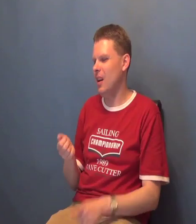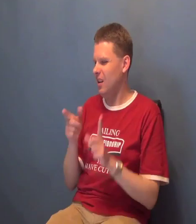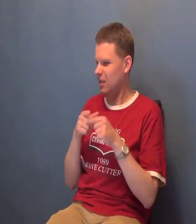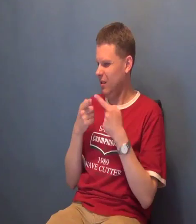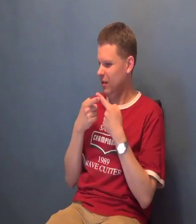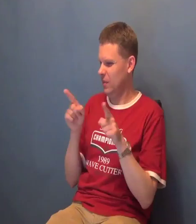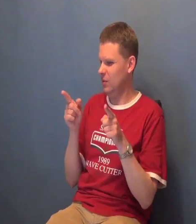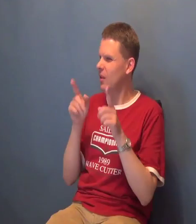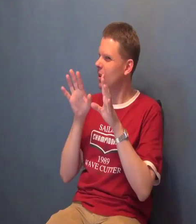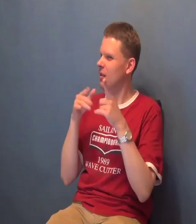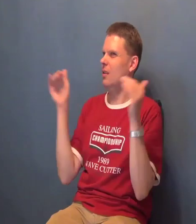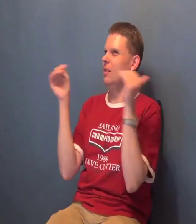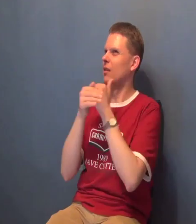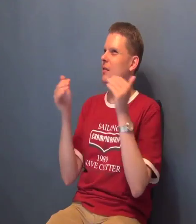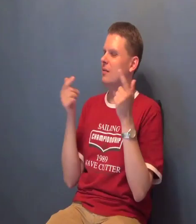Ale to nie pasuje, przecież samochody jeżdżą.